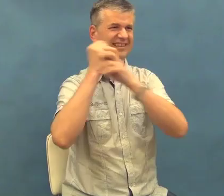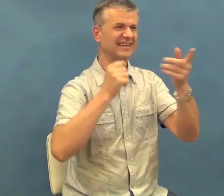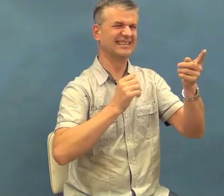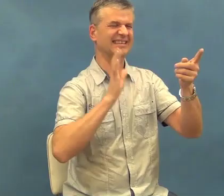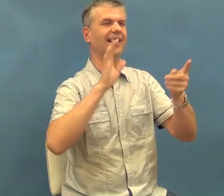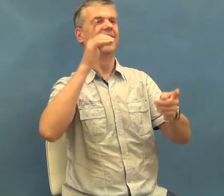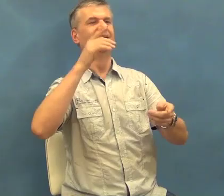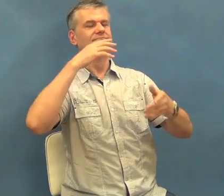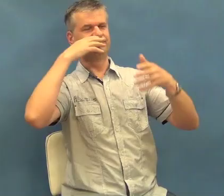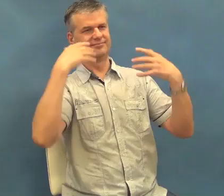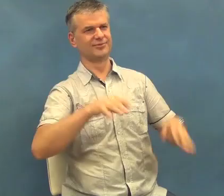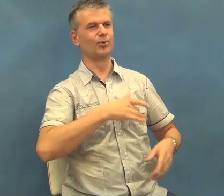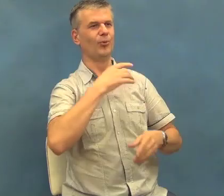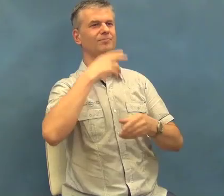A potem się okazało, że to uruchomił czujnik dymu.